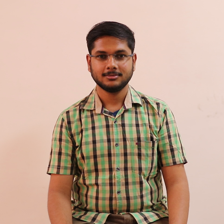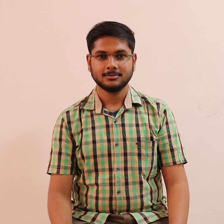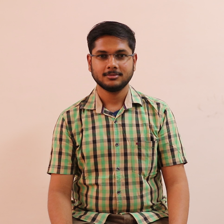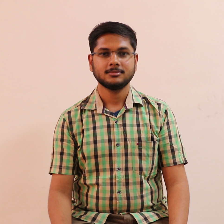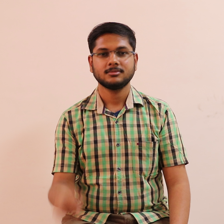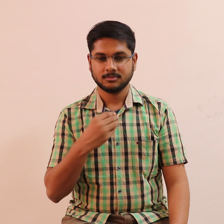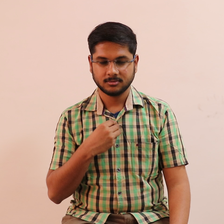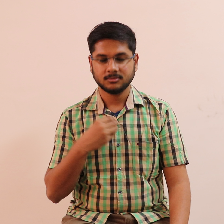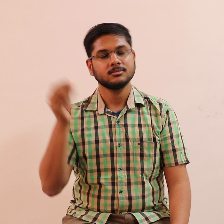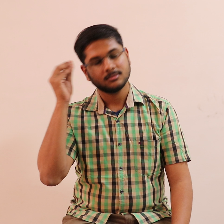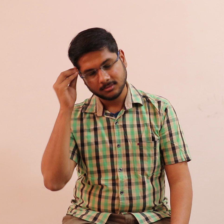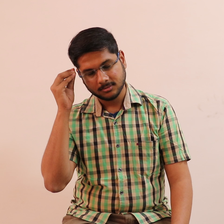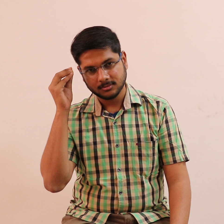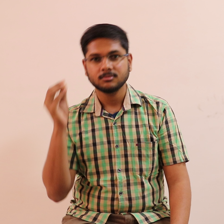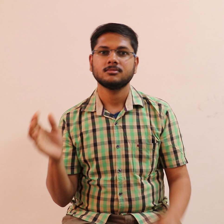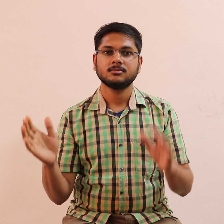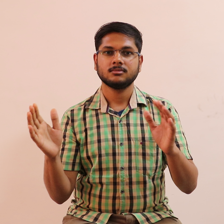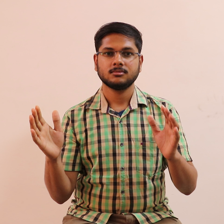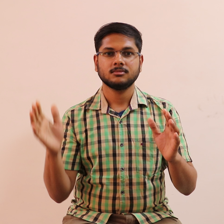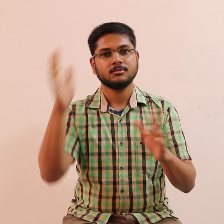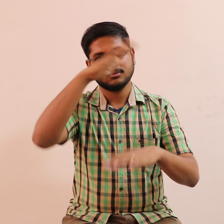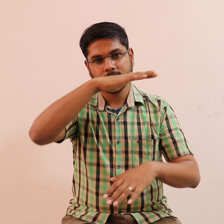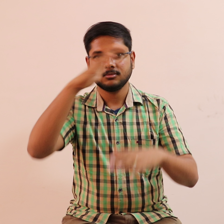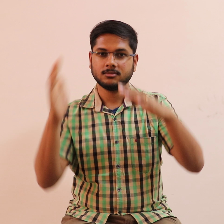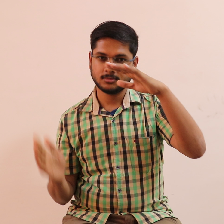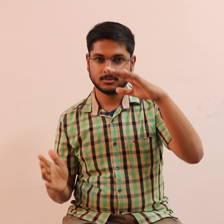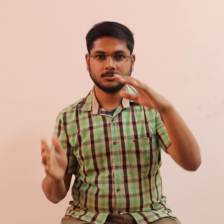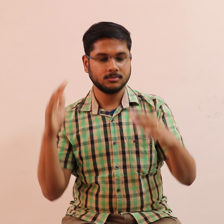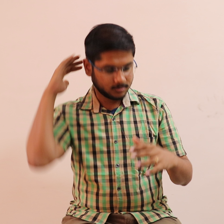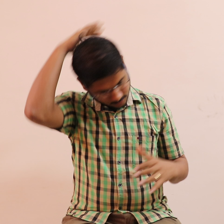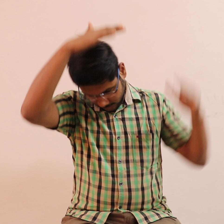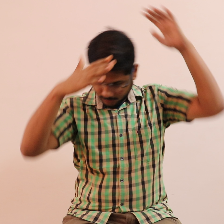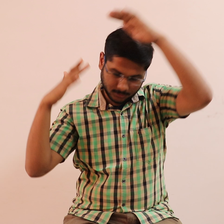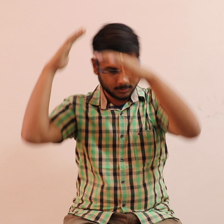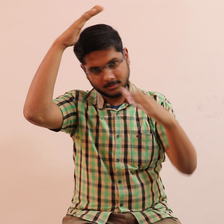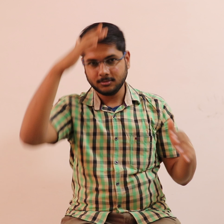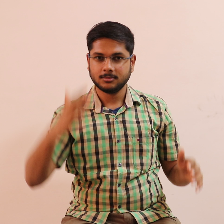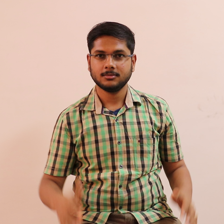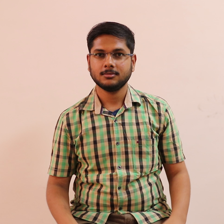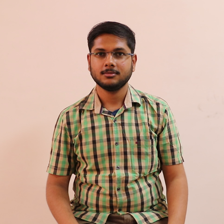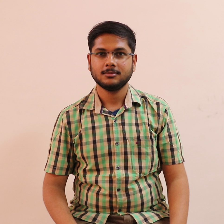i am in dilemma what to do